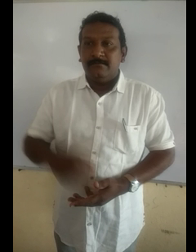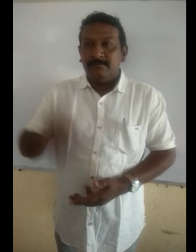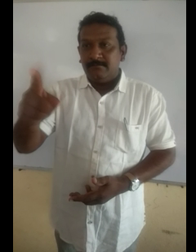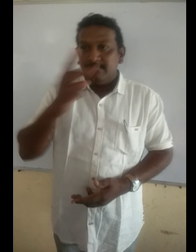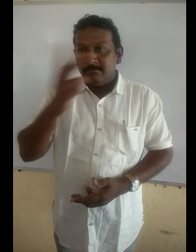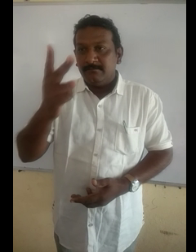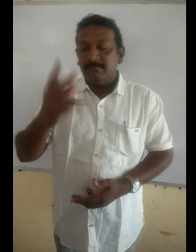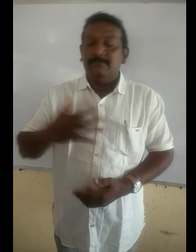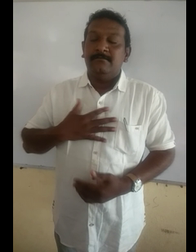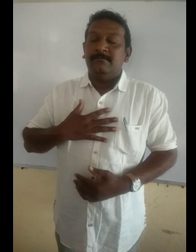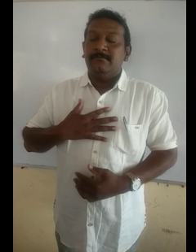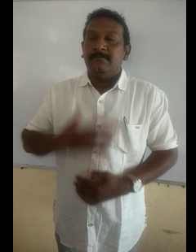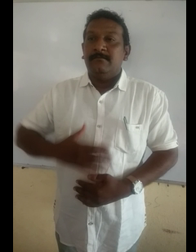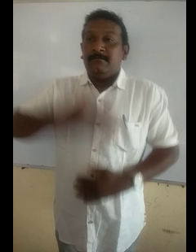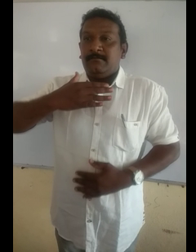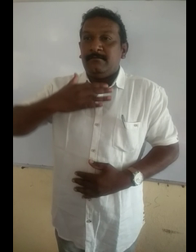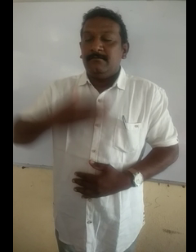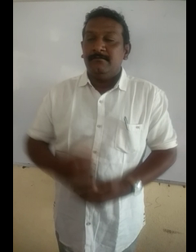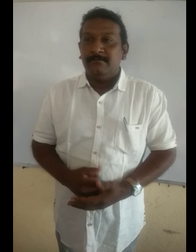i am really grateful